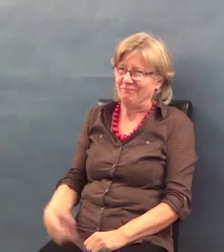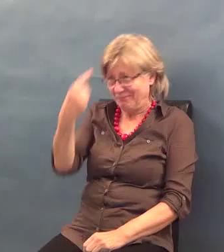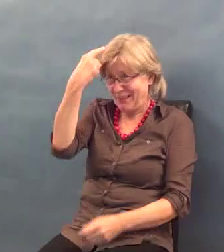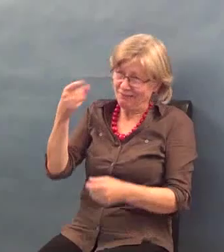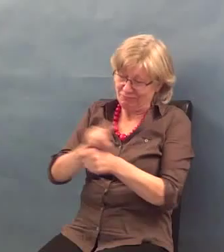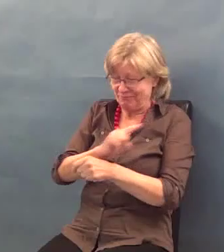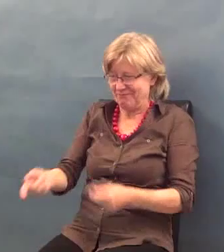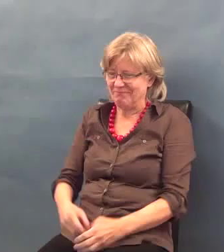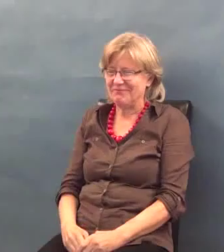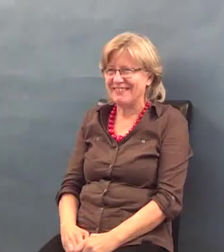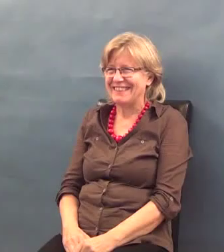Taki strzał to ryzyko.